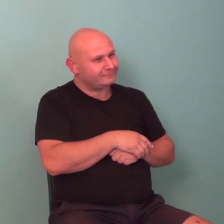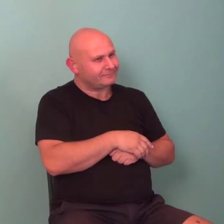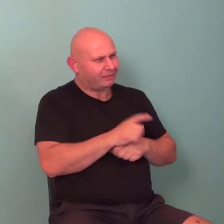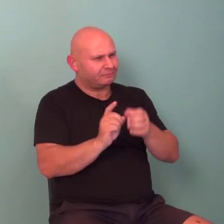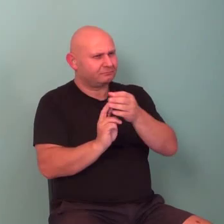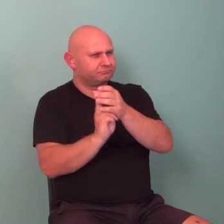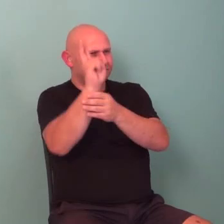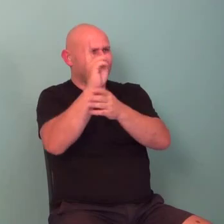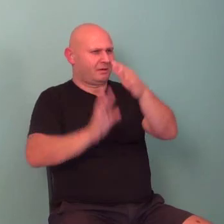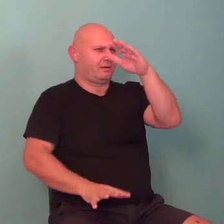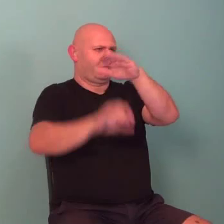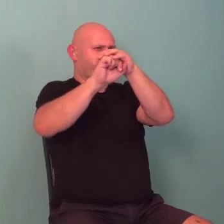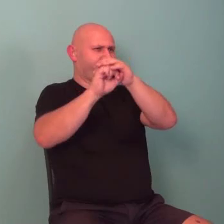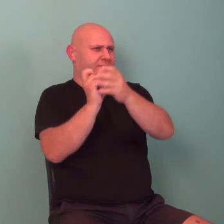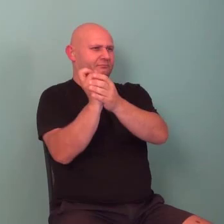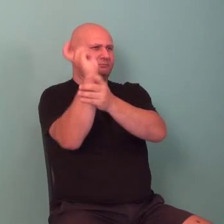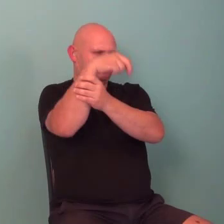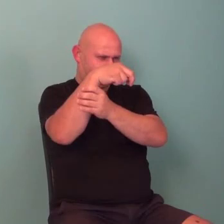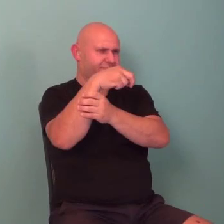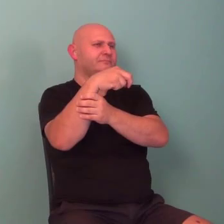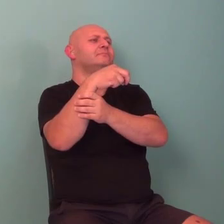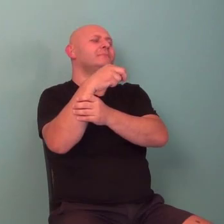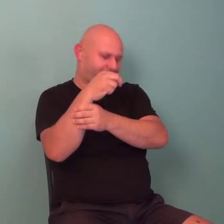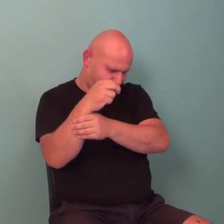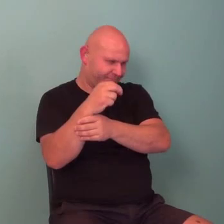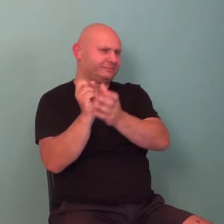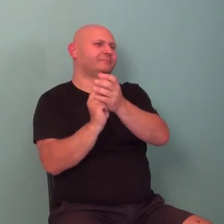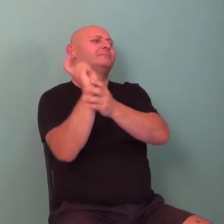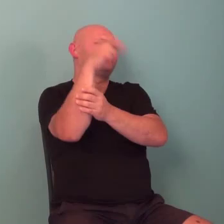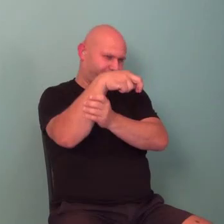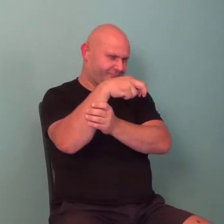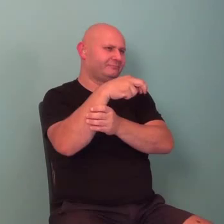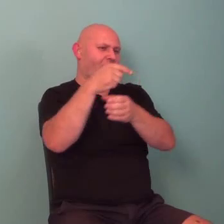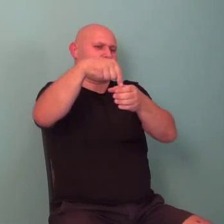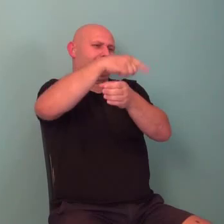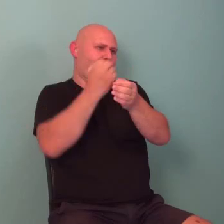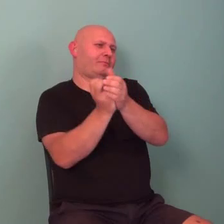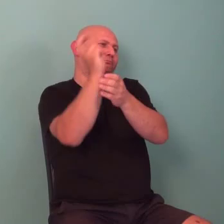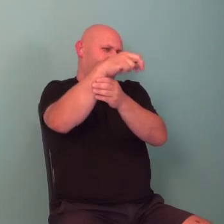Wszedł na samą górę przez rurę i wyszedł z niej.